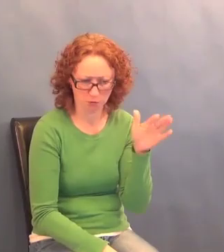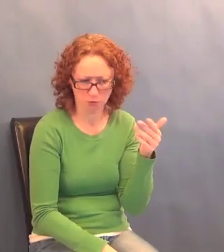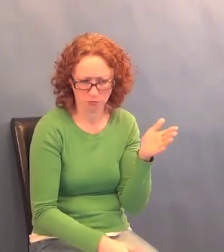Mogę.